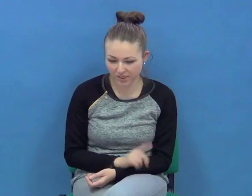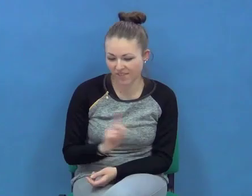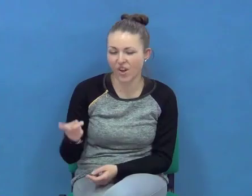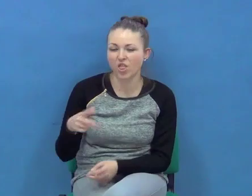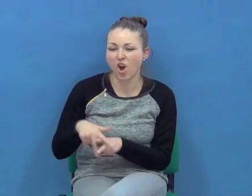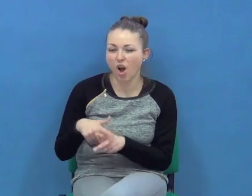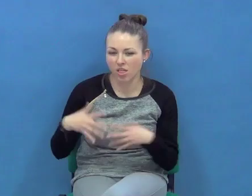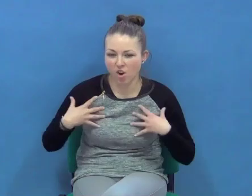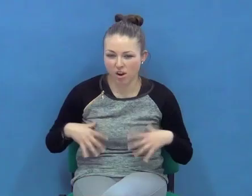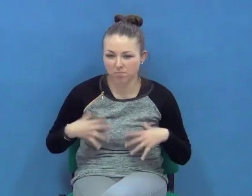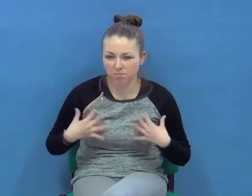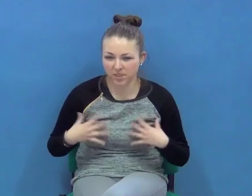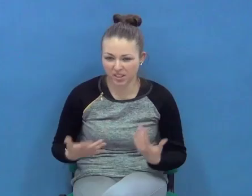Nie wolno kąpać koni.